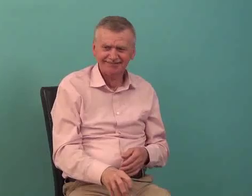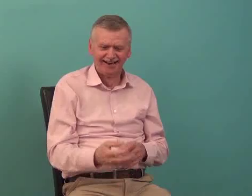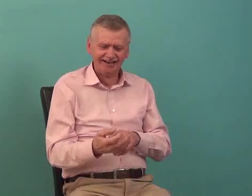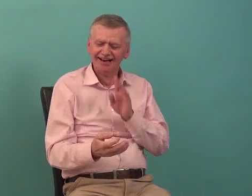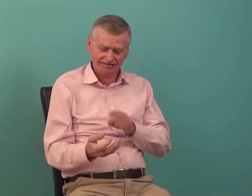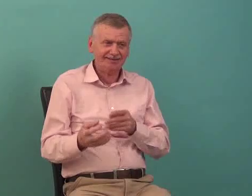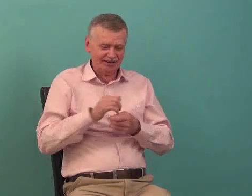To jest ta jego wyczyszczona gruszka.